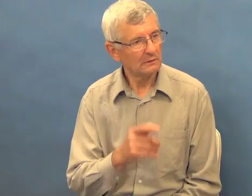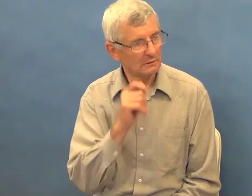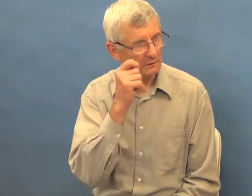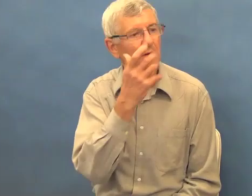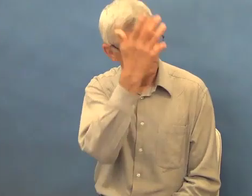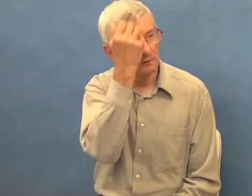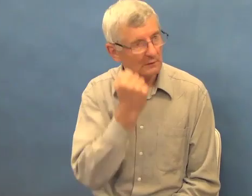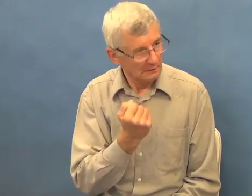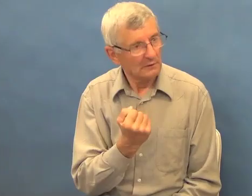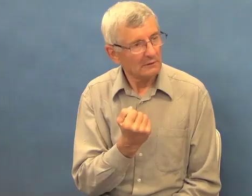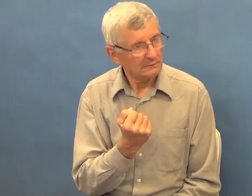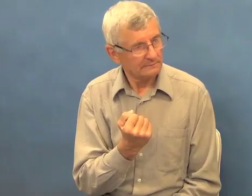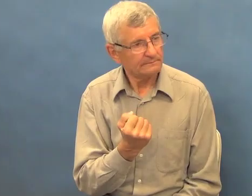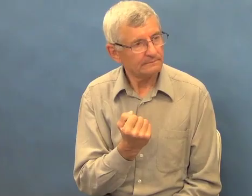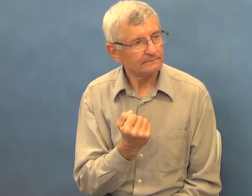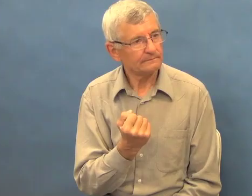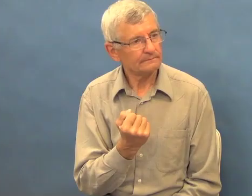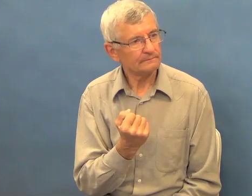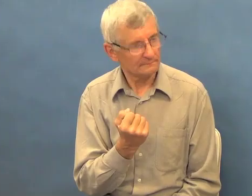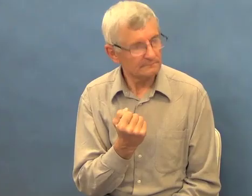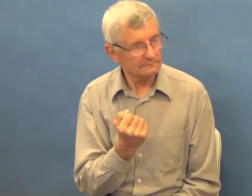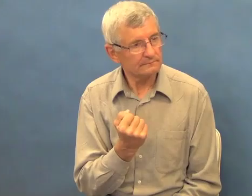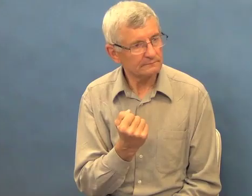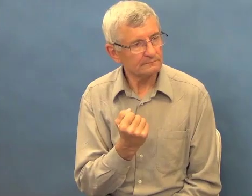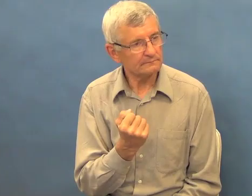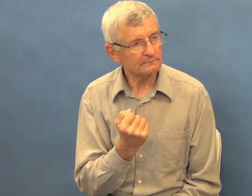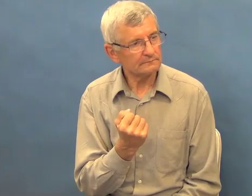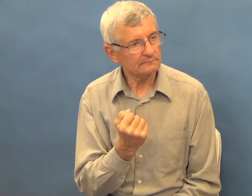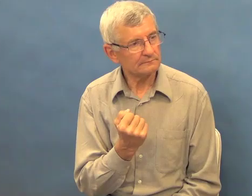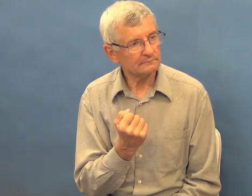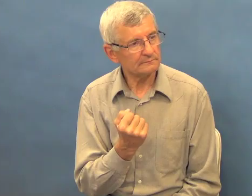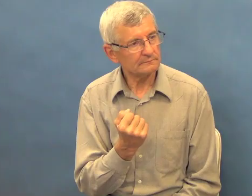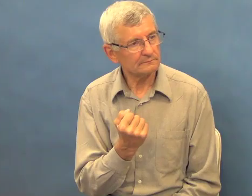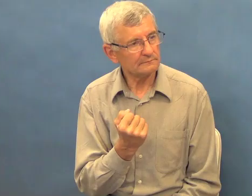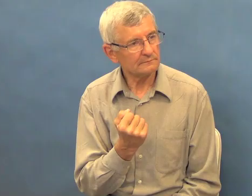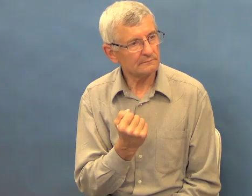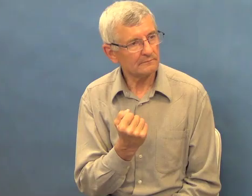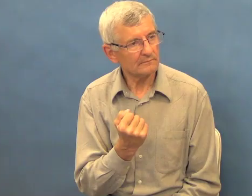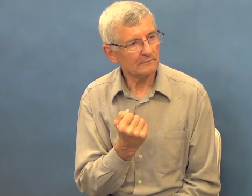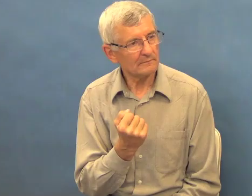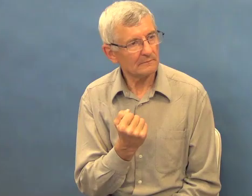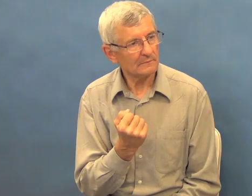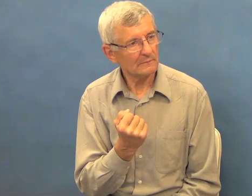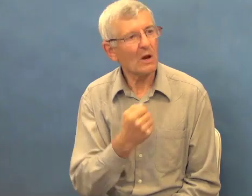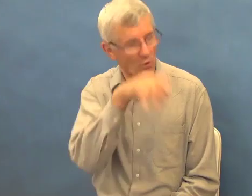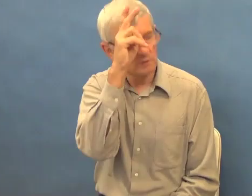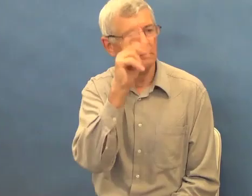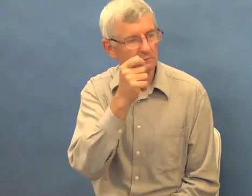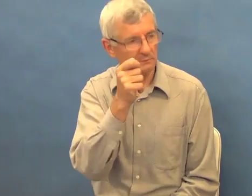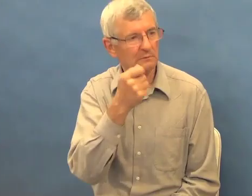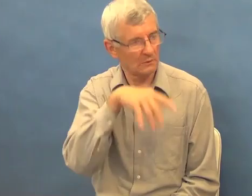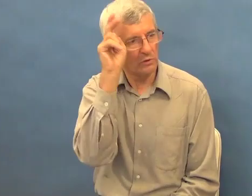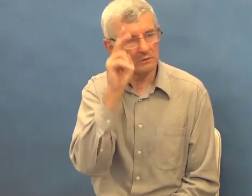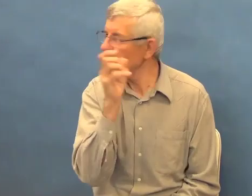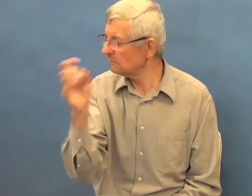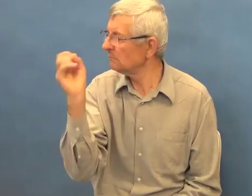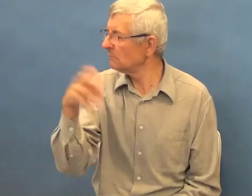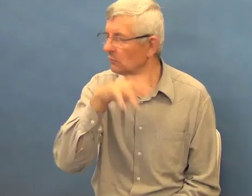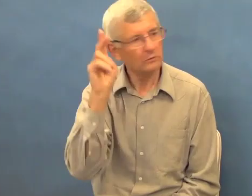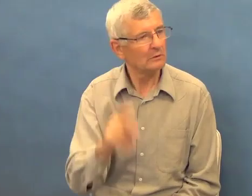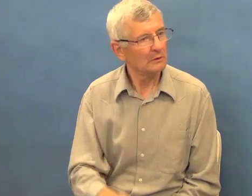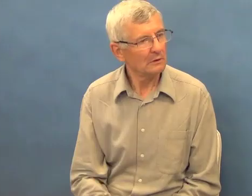Klucz wziąć, potem oddać, tak, oddać trzeba.